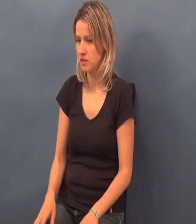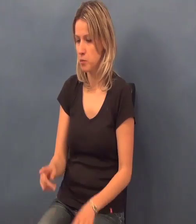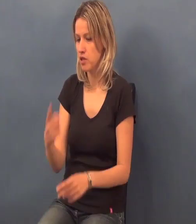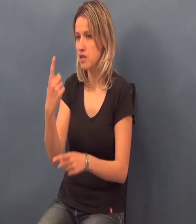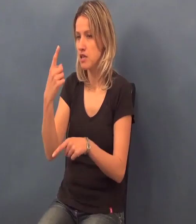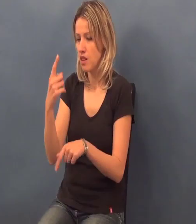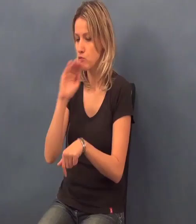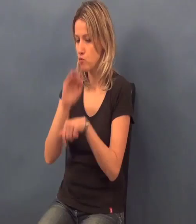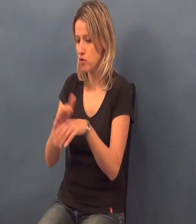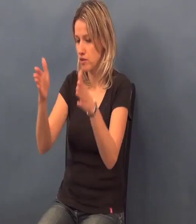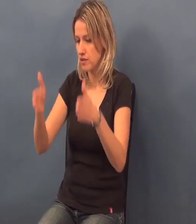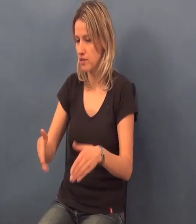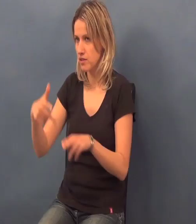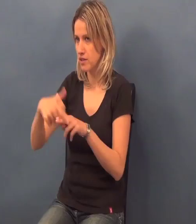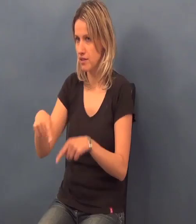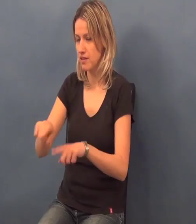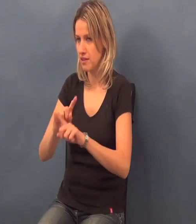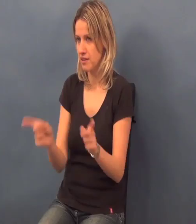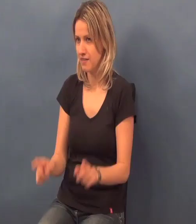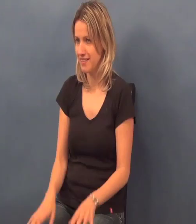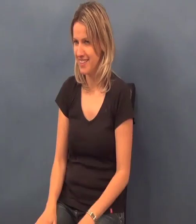Jedno umówione miejsce i tu koń nie może.